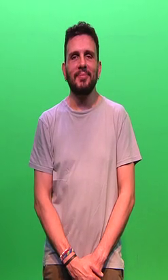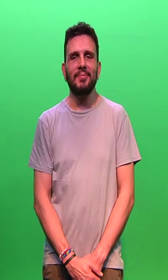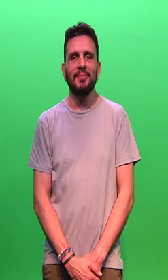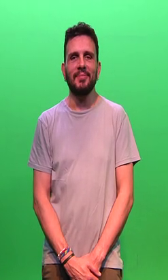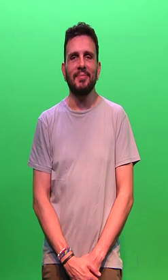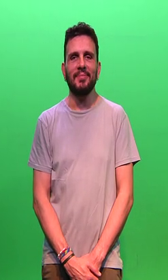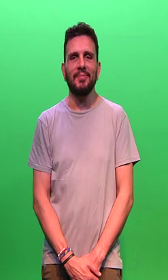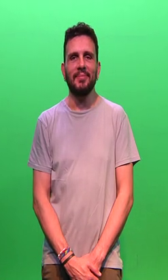Quants anys penses que tinc?